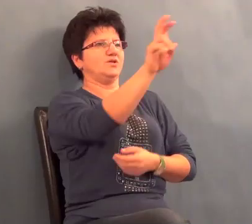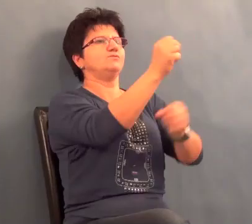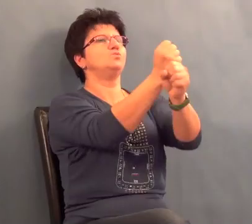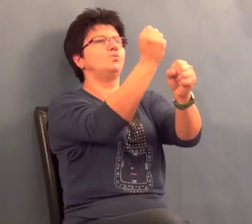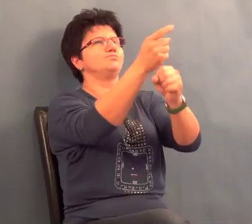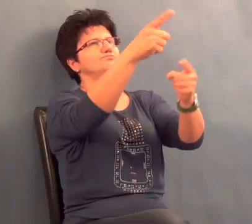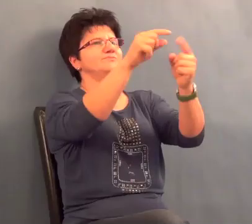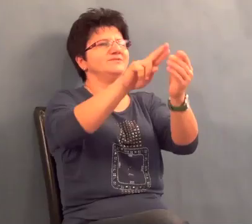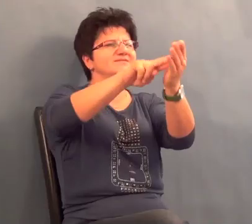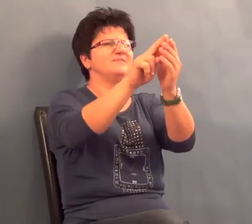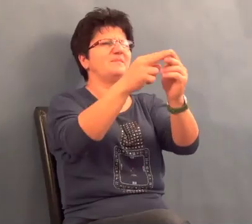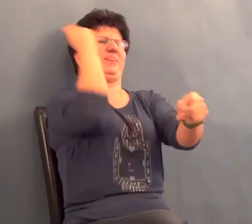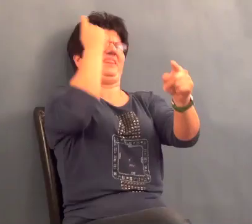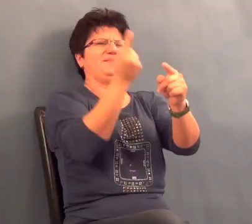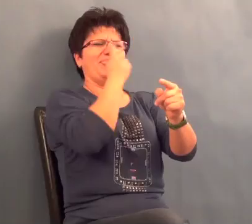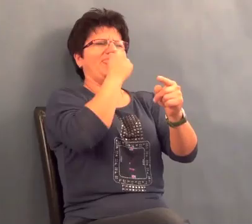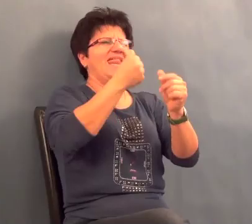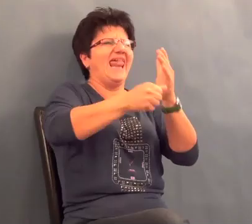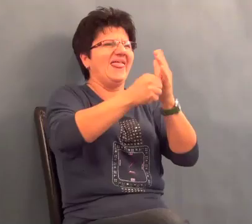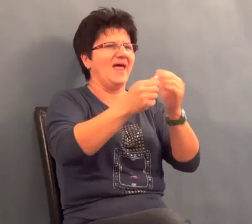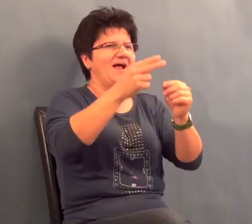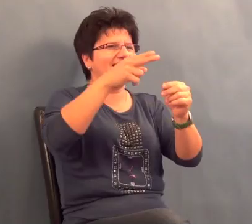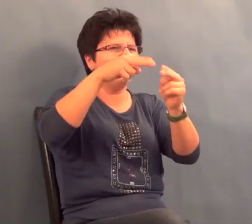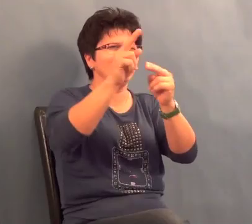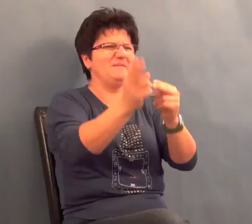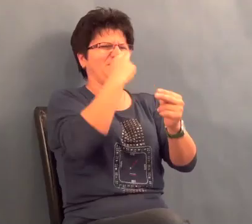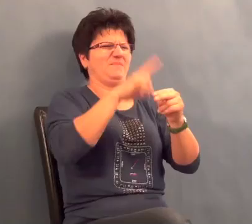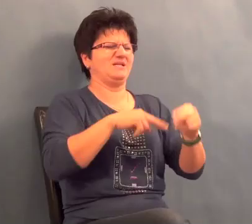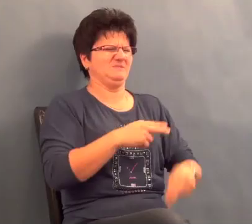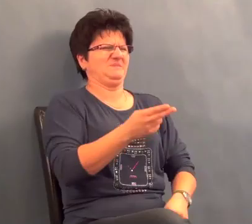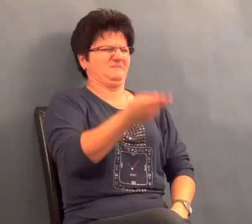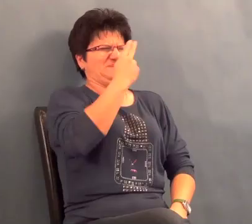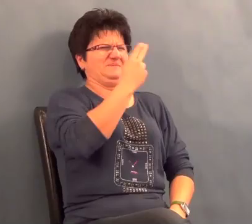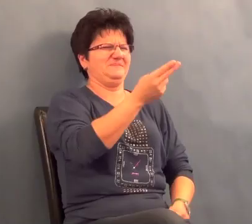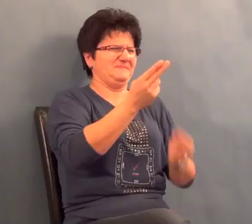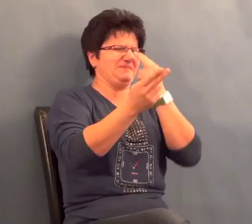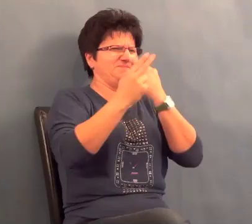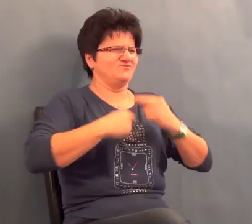A Charlie Chaplin nakłada kit, rzuca resztkami za siebie i trafia w twarz stojącego za nim policjanta.